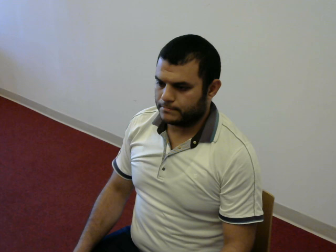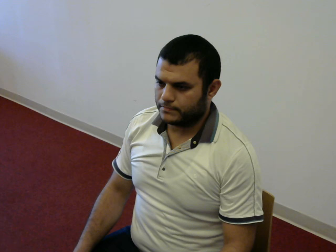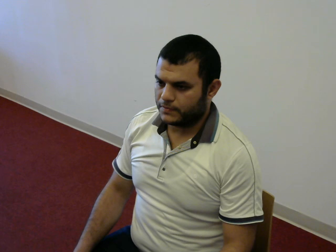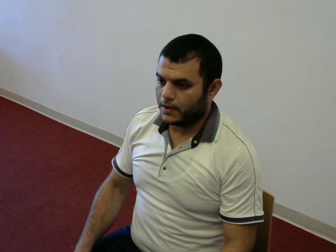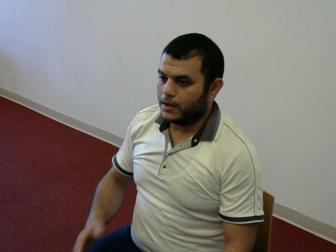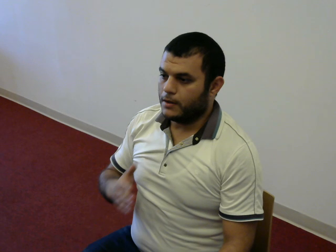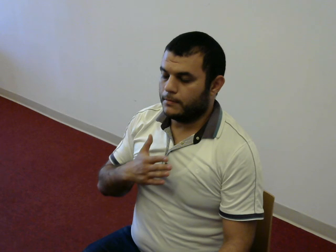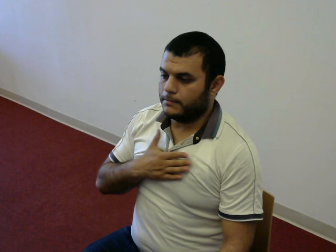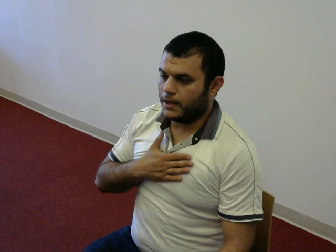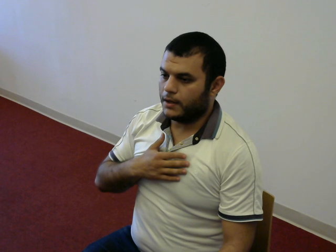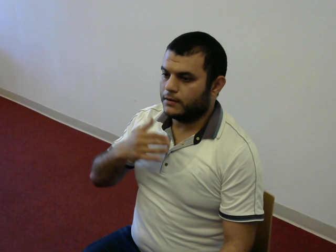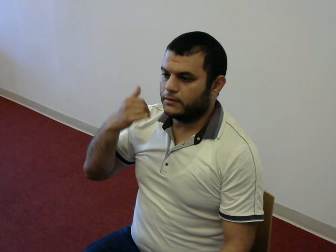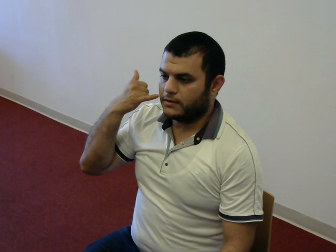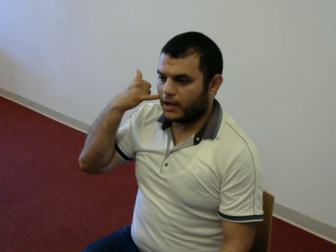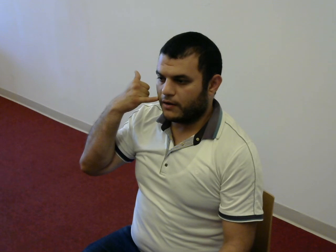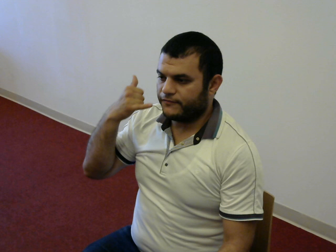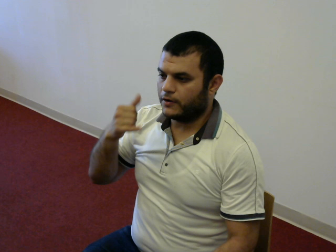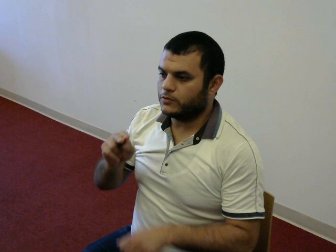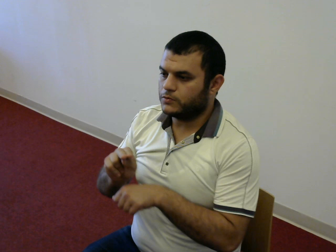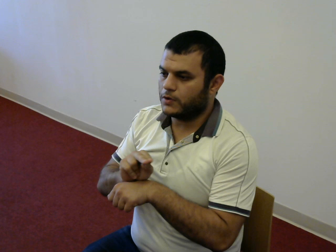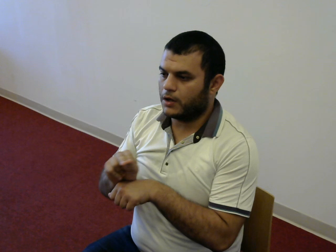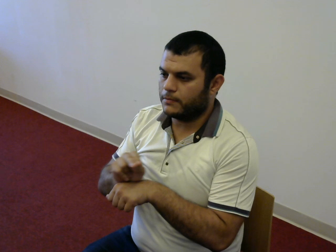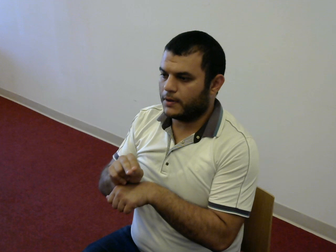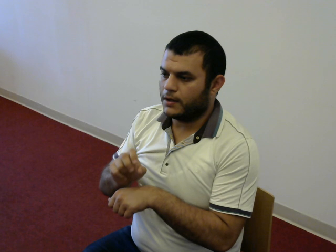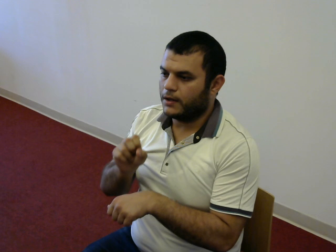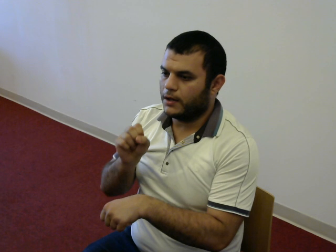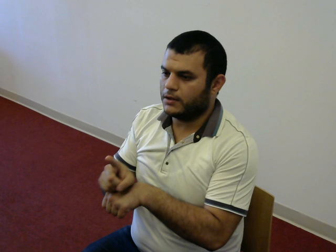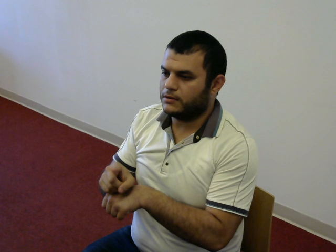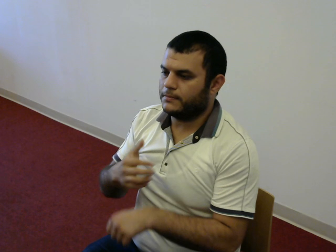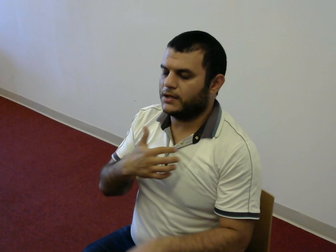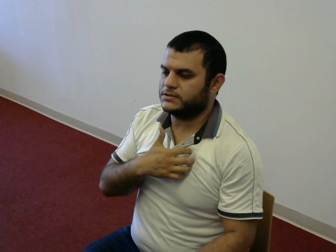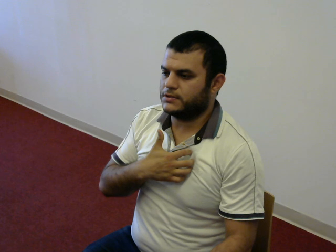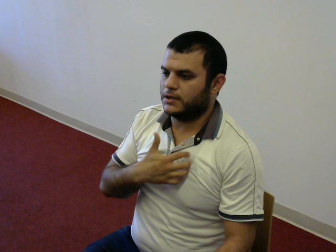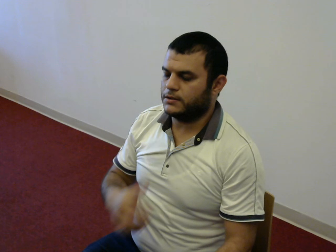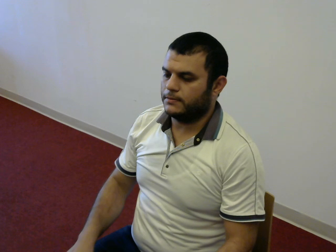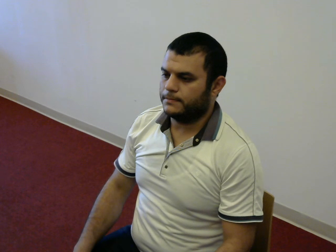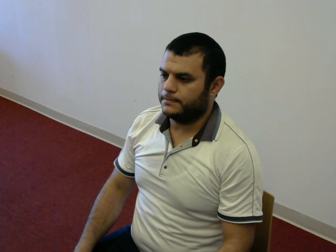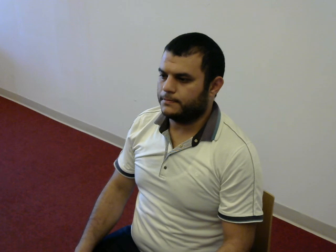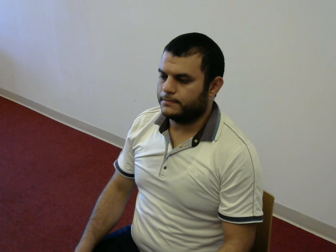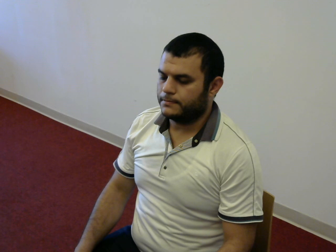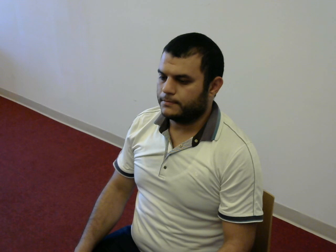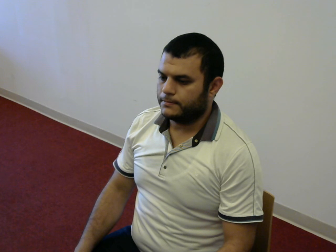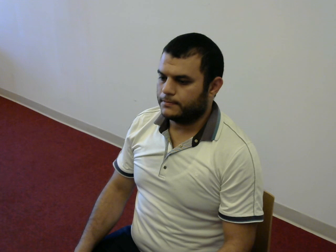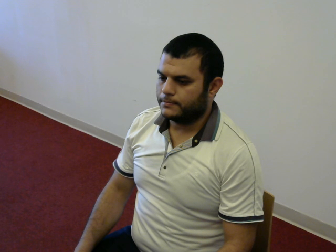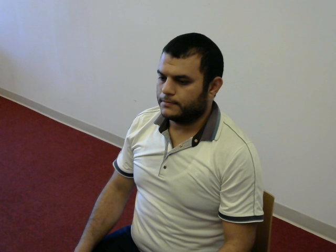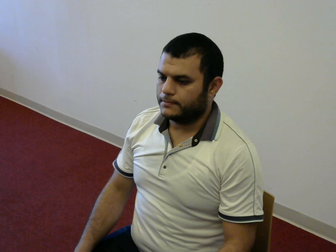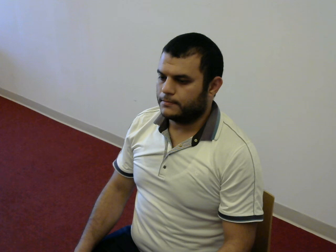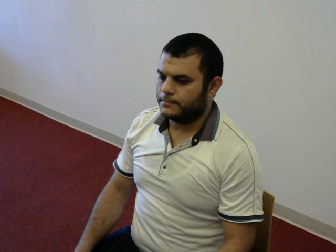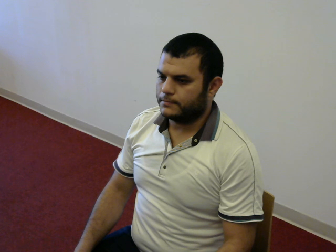Mən telefonu təmir etdirmək istəyirəm